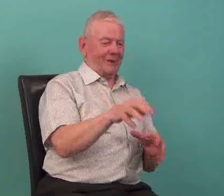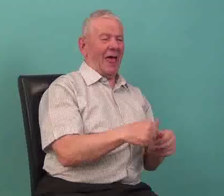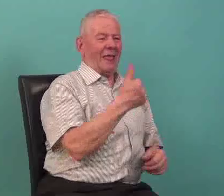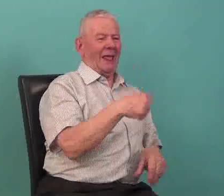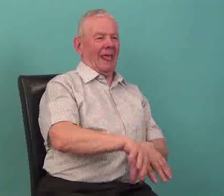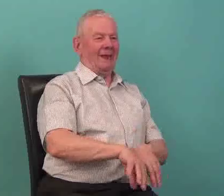Jeden chłopak się leni.